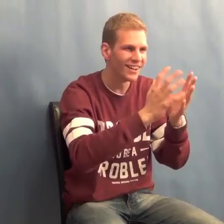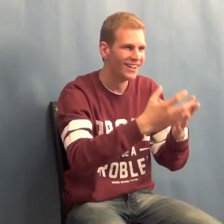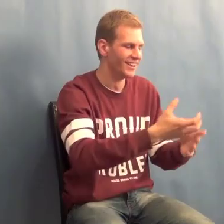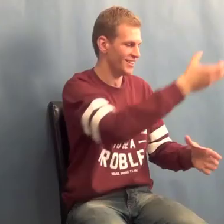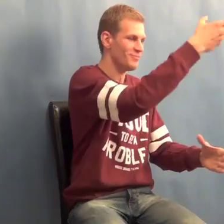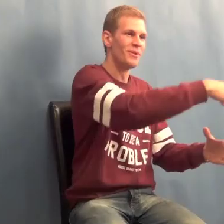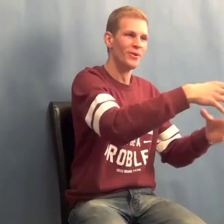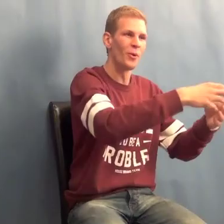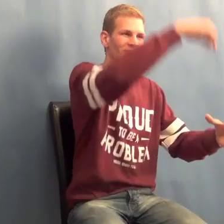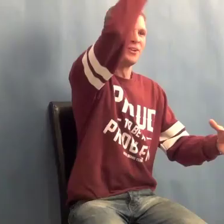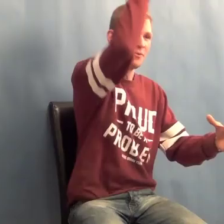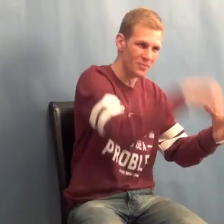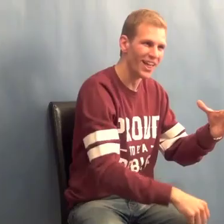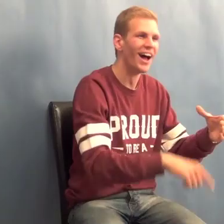Wrzucił kulę do rury.